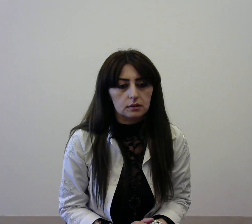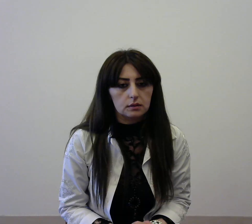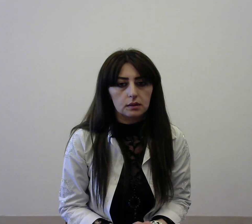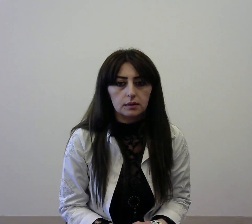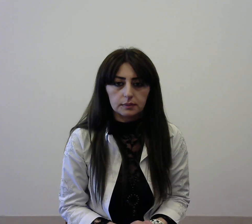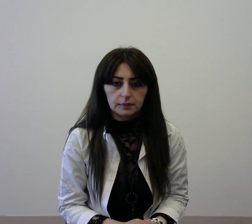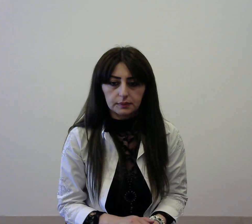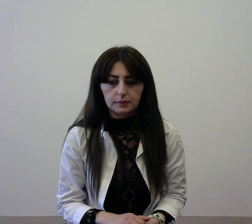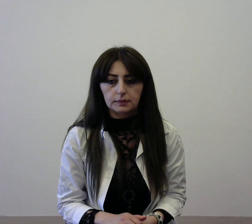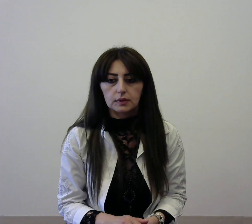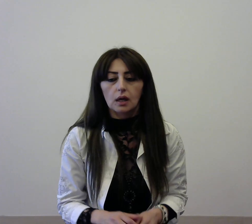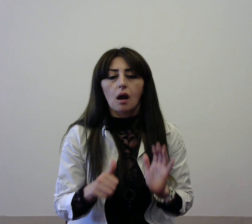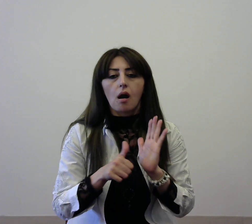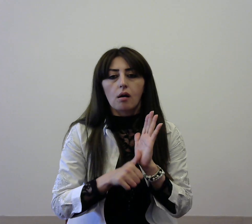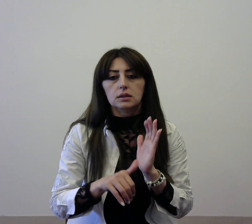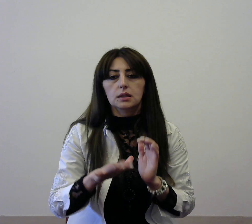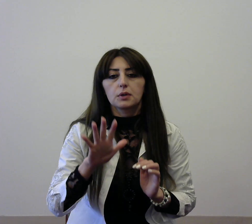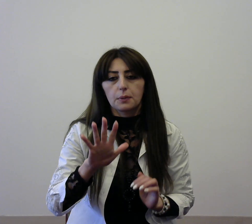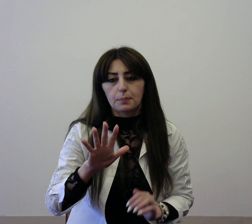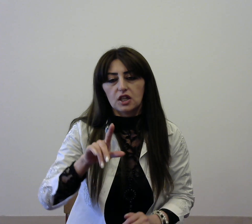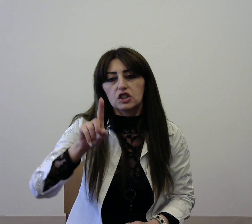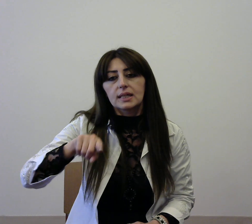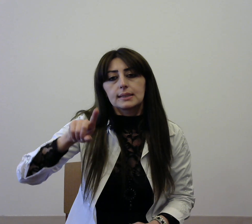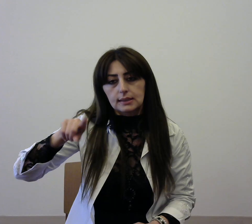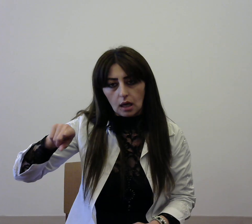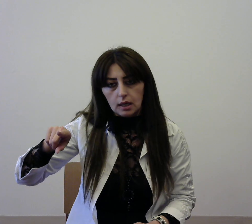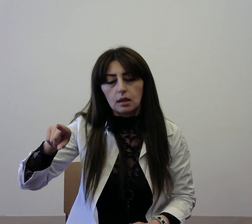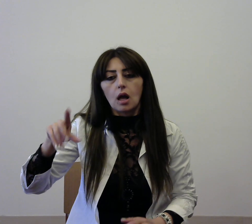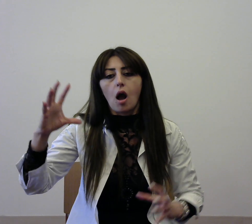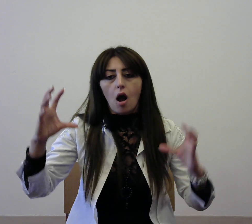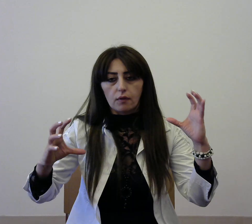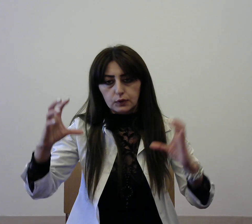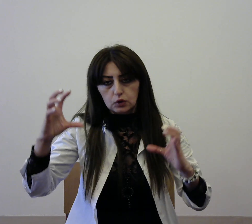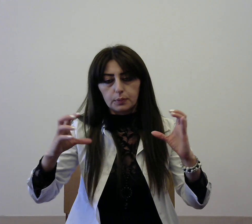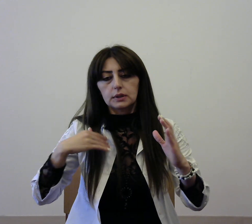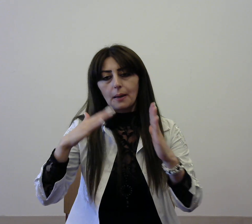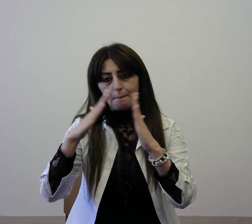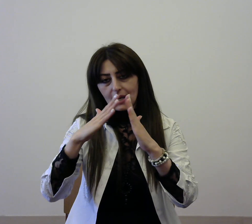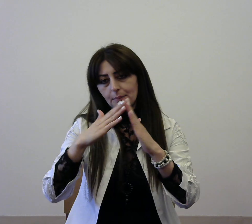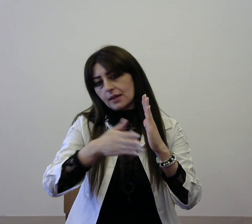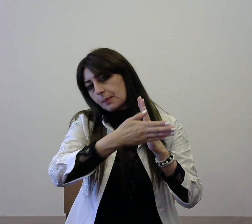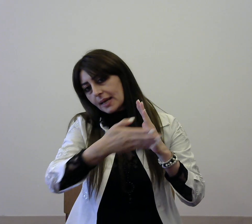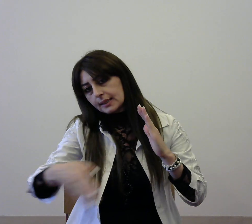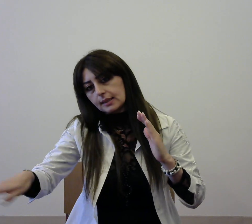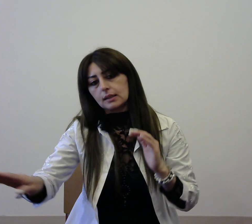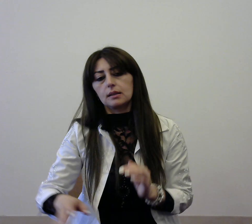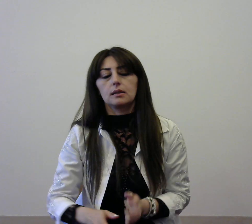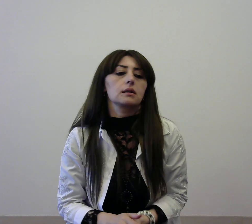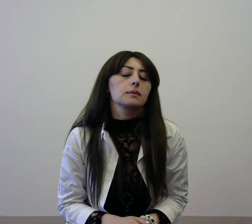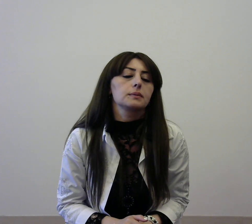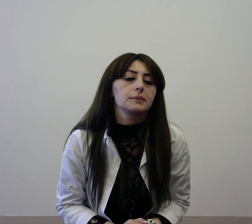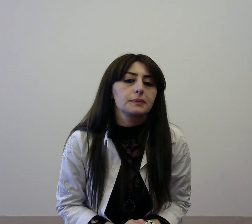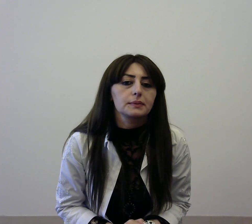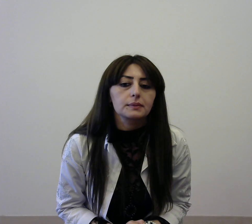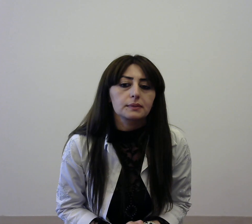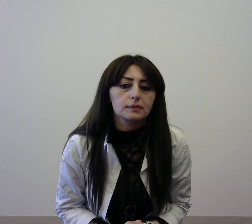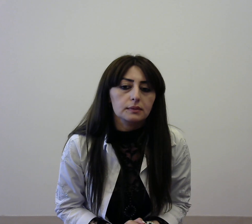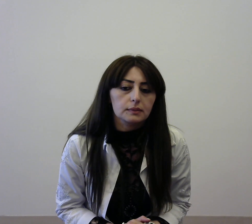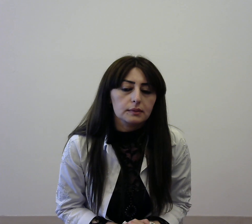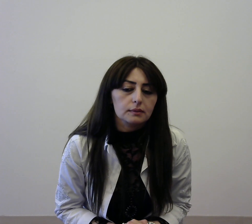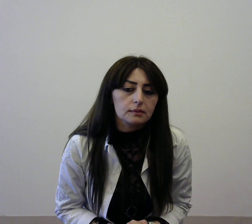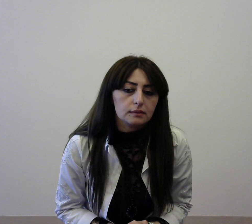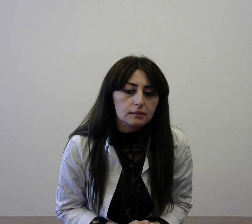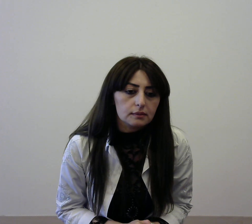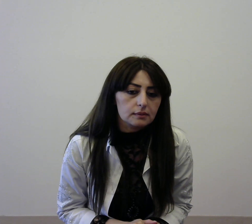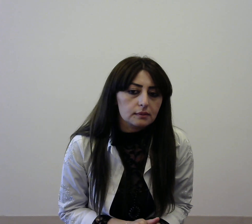65 saylı avtobus mənim evimə gedir